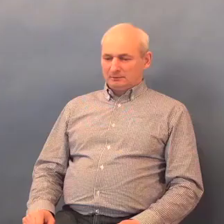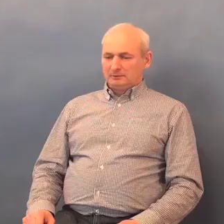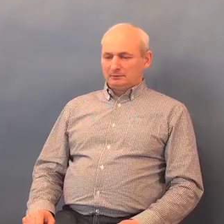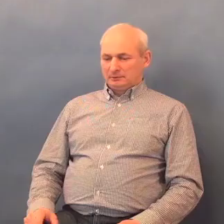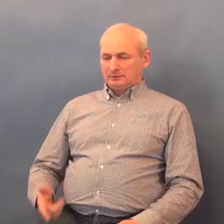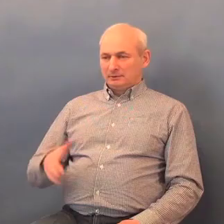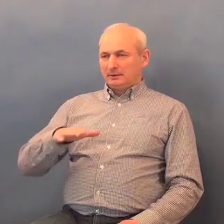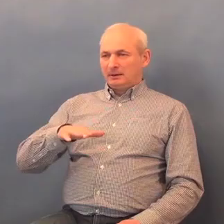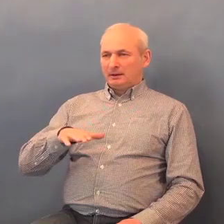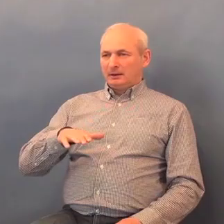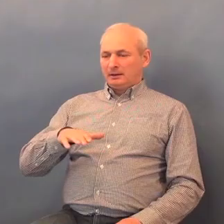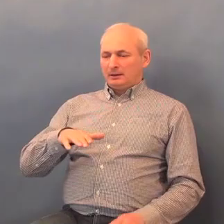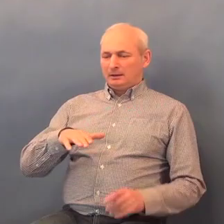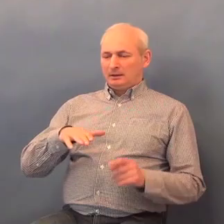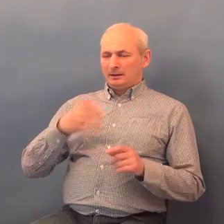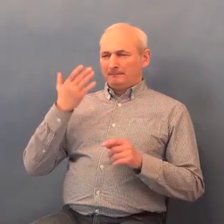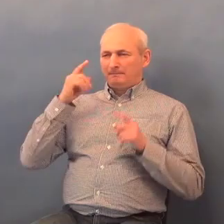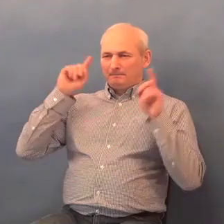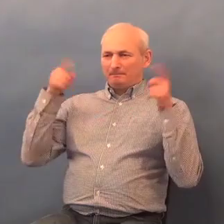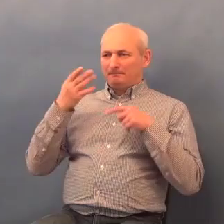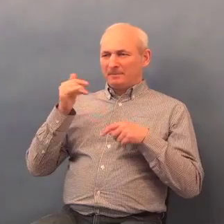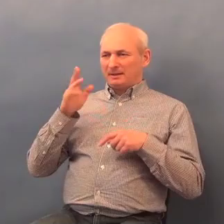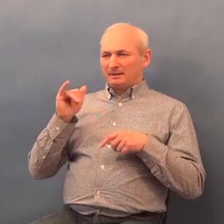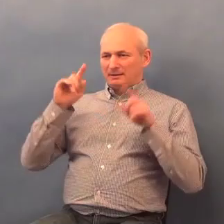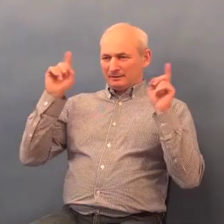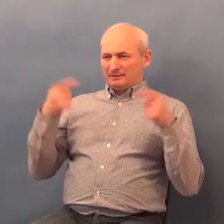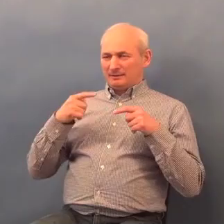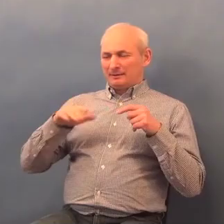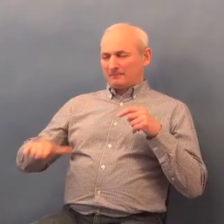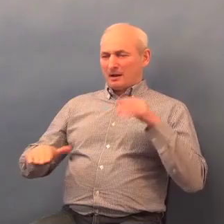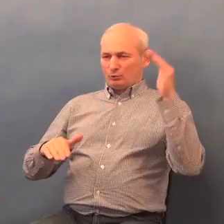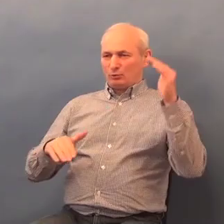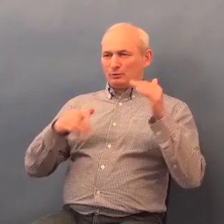Są dwie Myszki Miki, mała i duża.